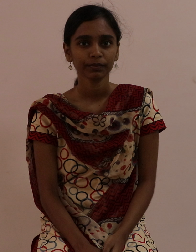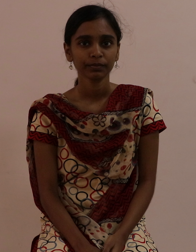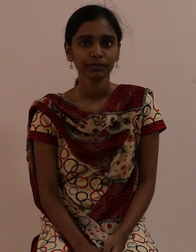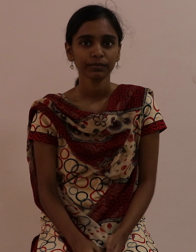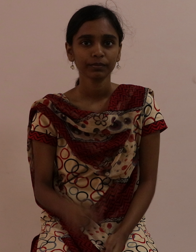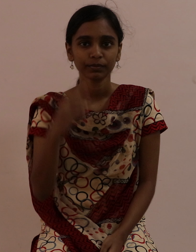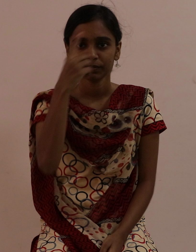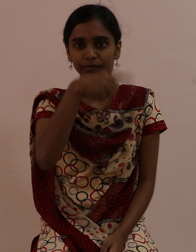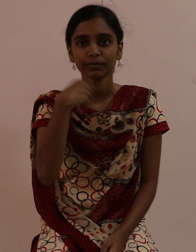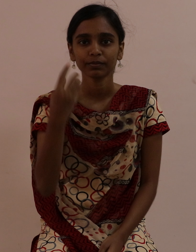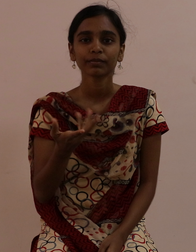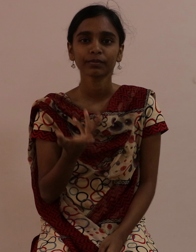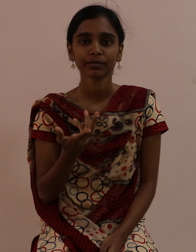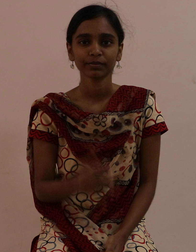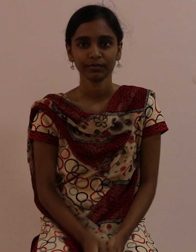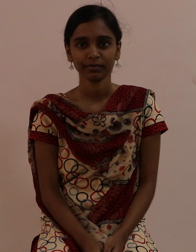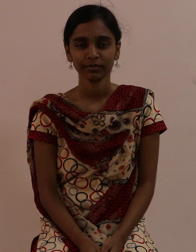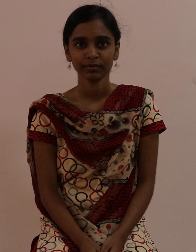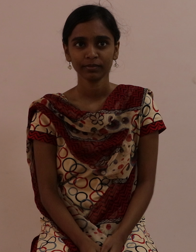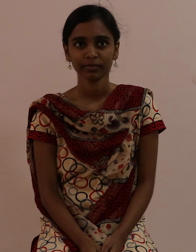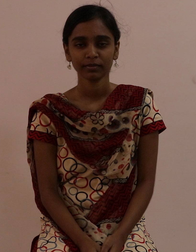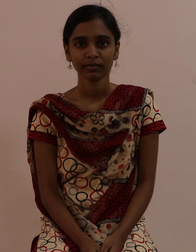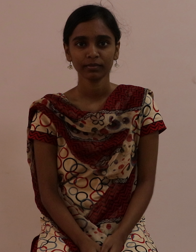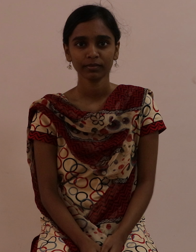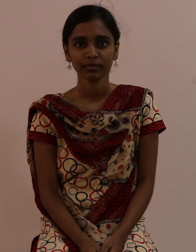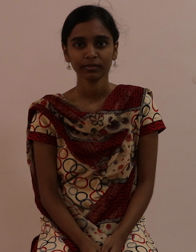who are you